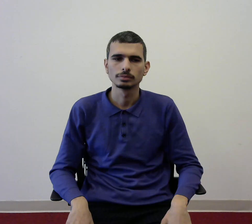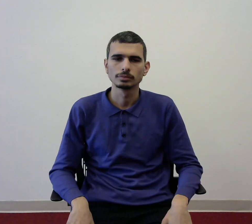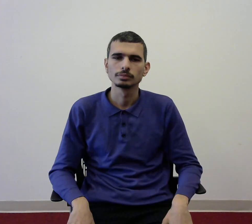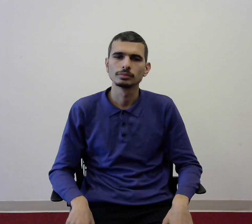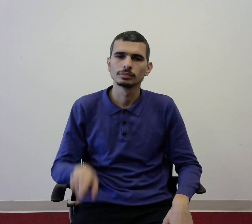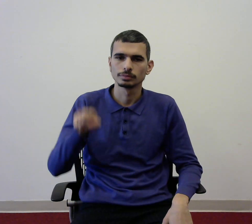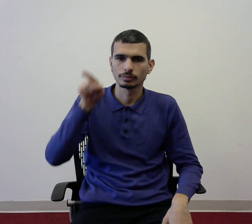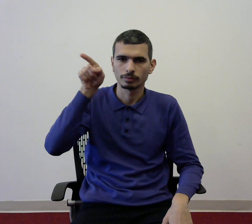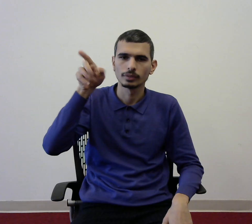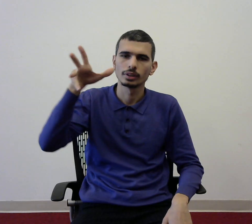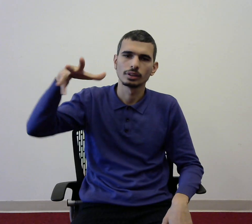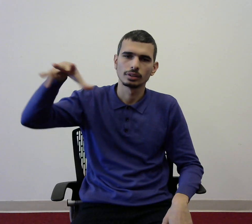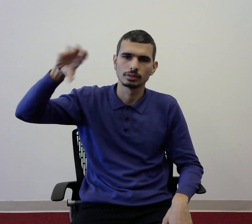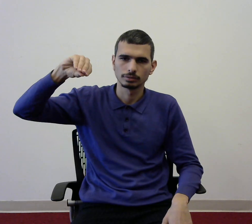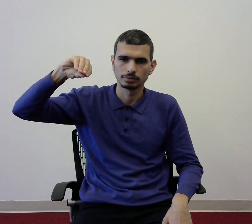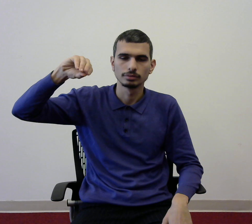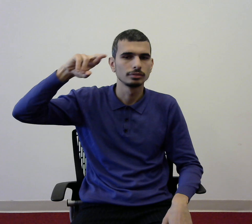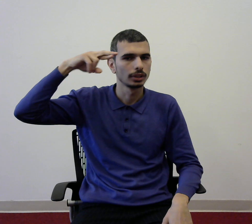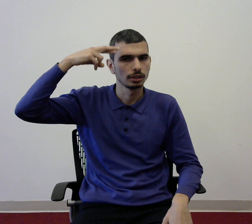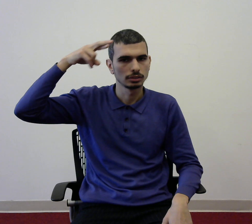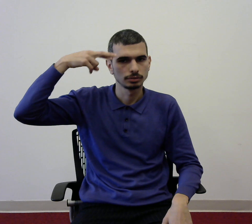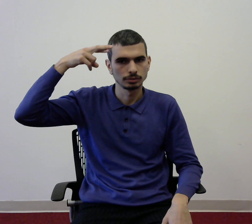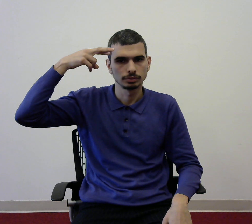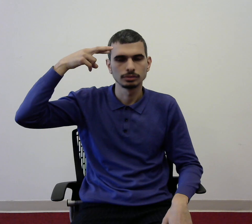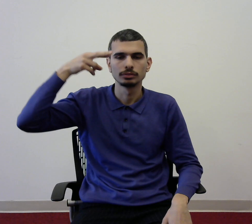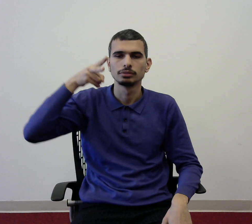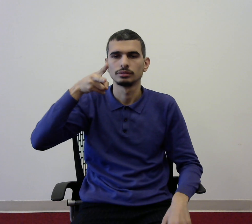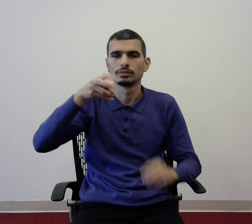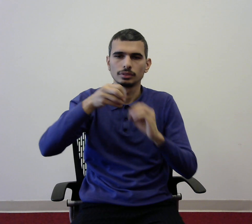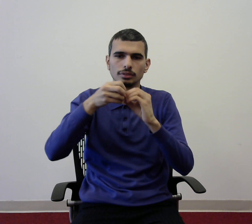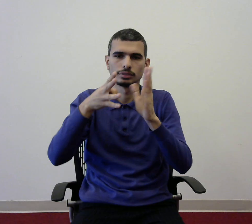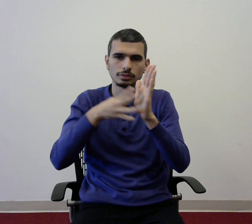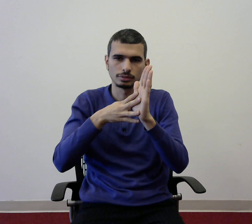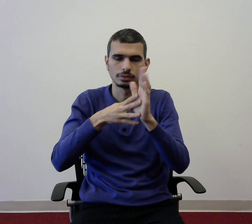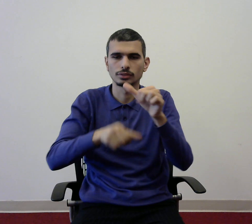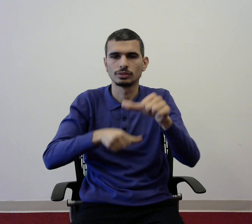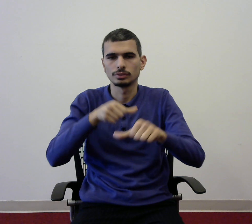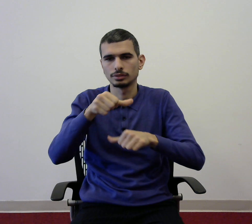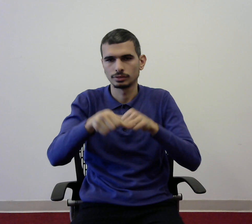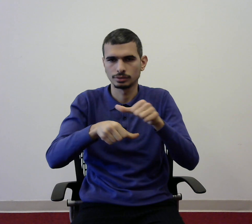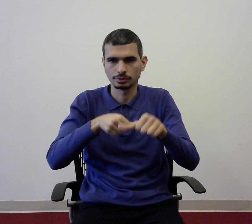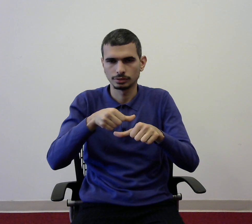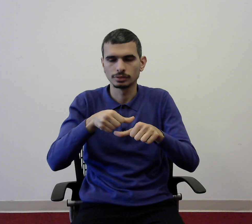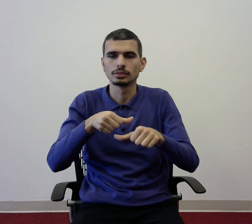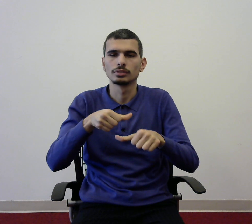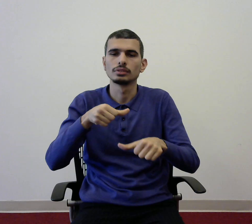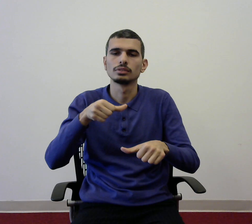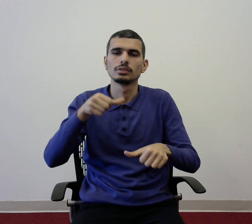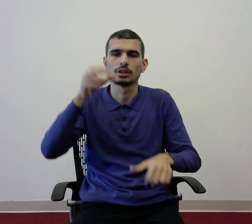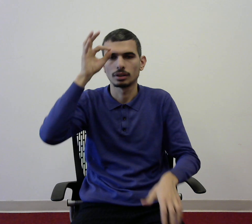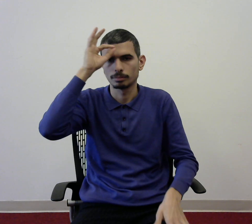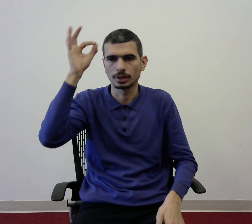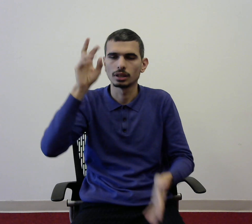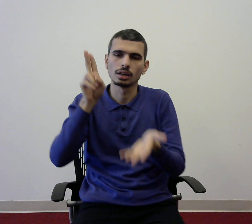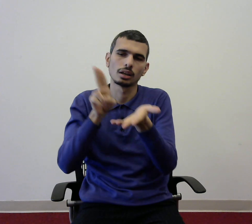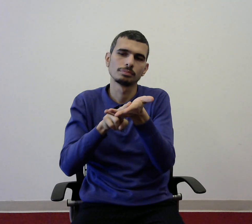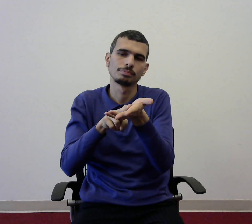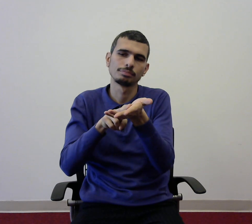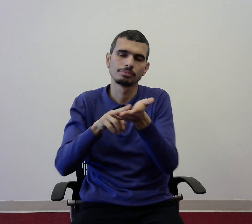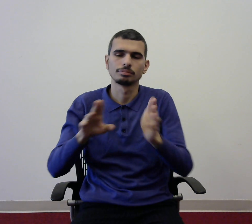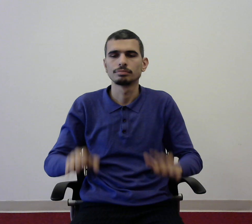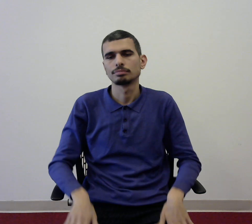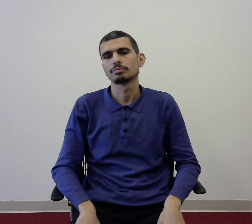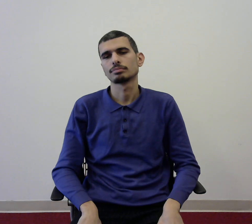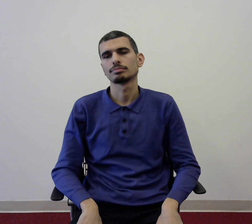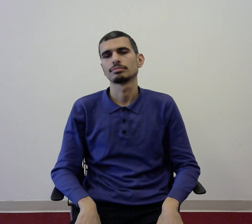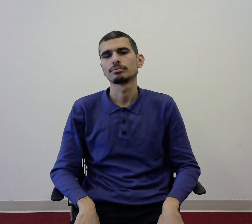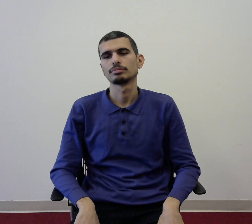Onların əmisi 2019-cu ildə Almaniyaya köçüb